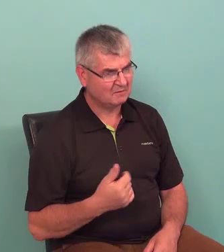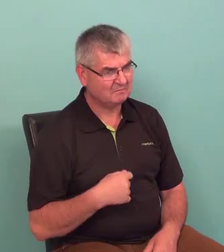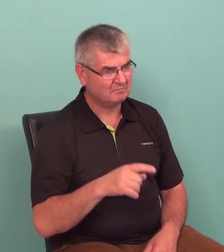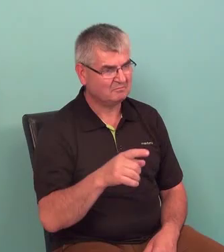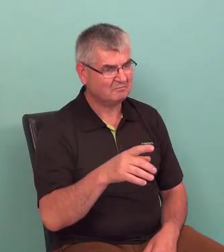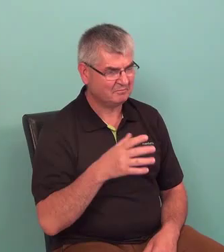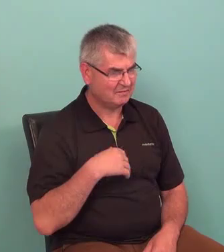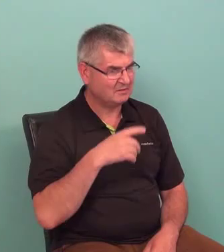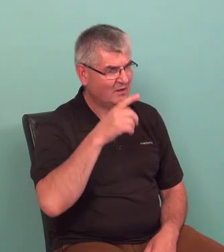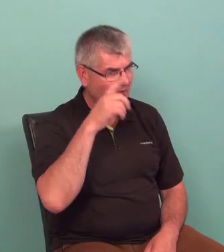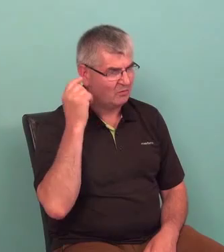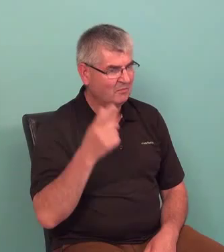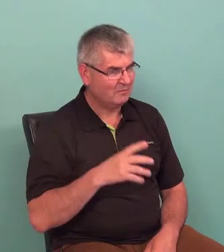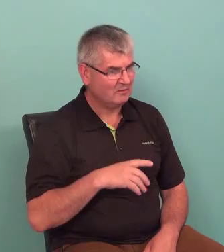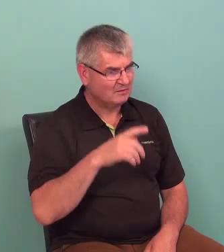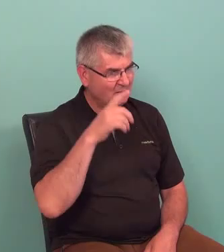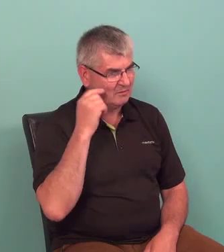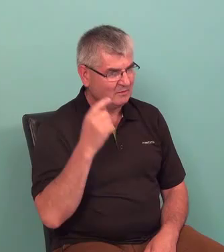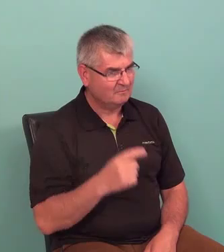Byłem w Zakopanem.